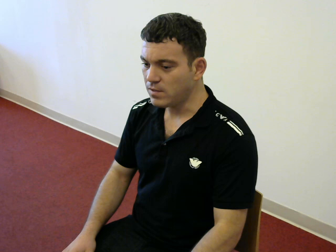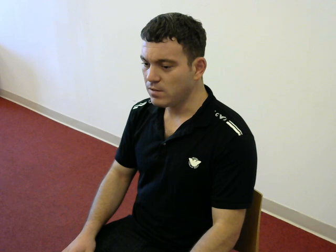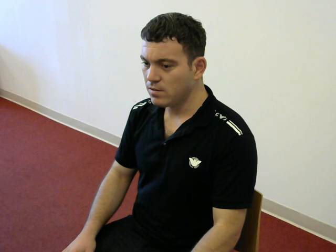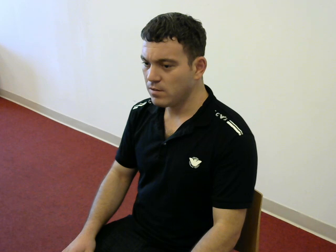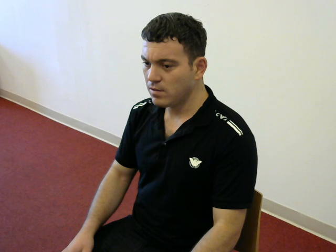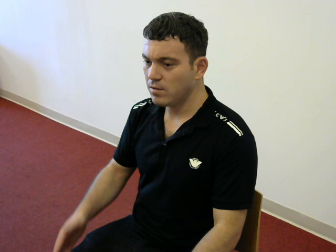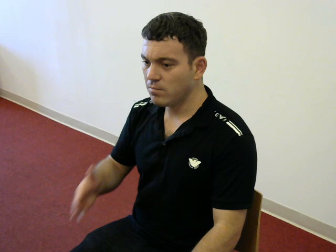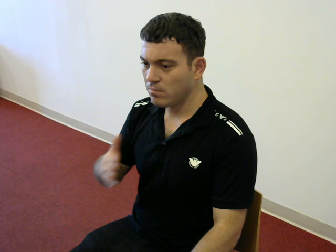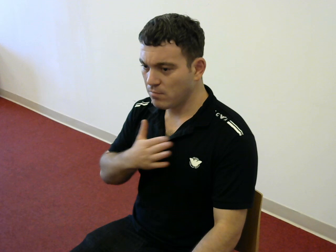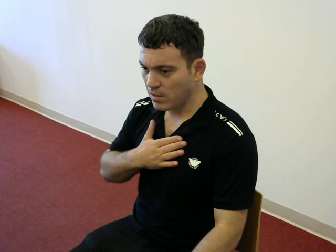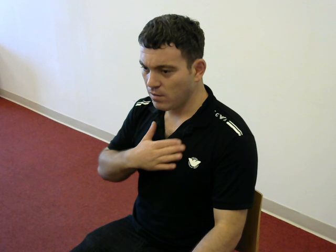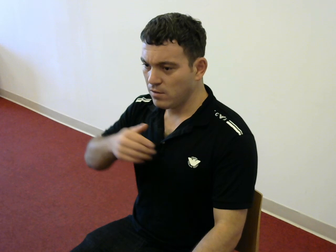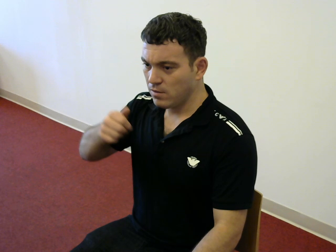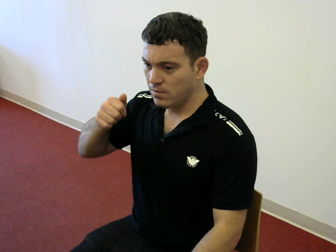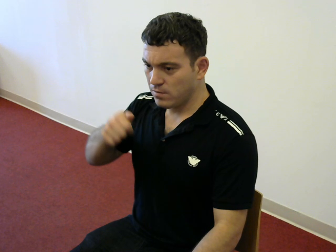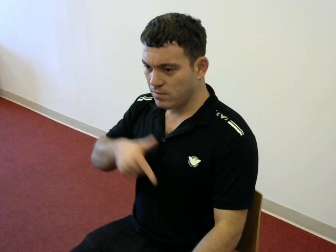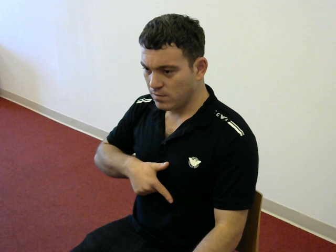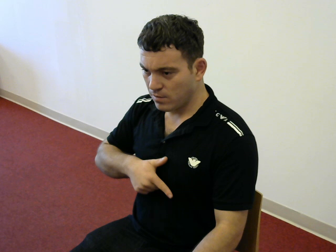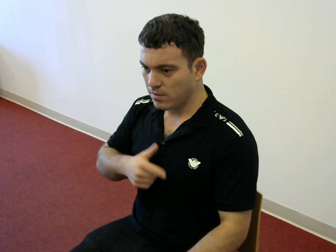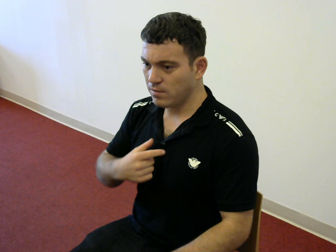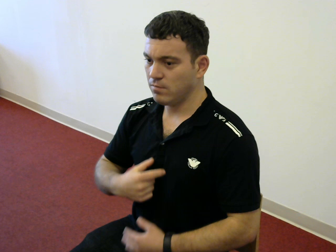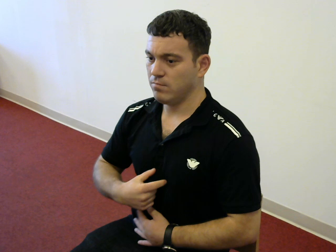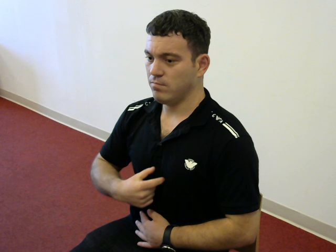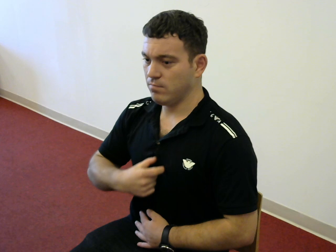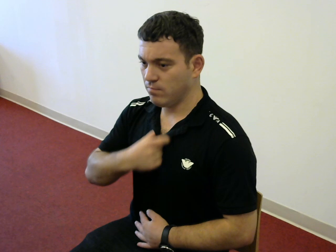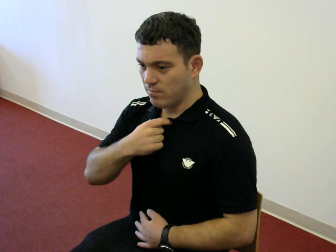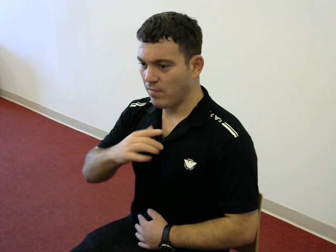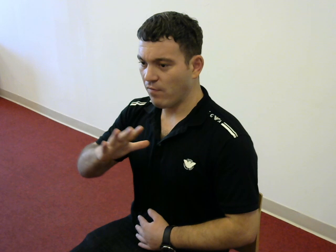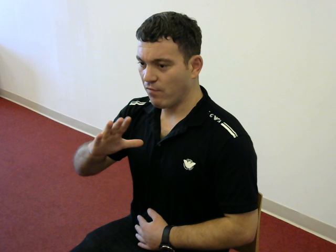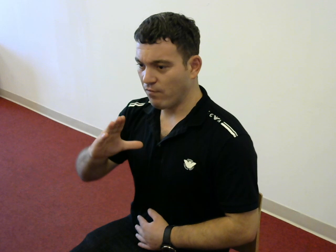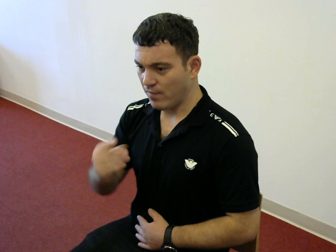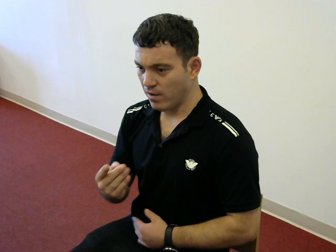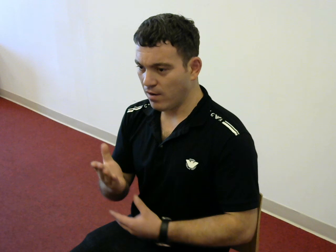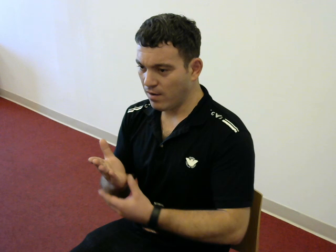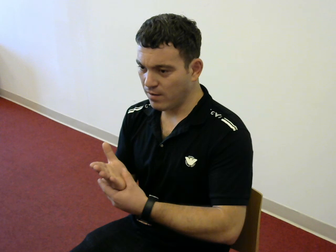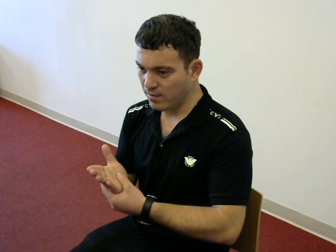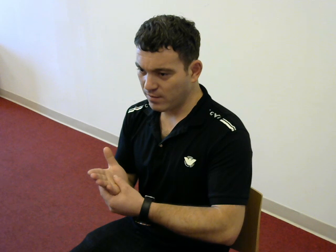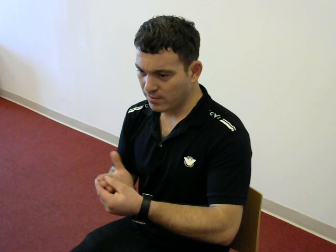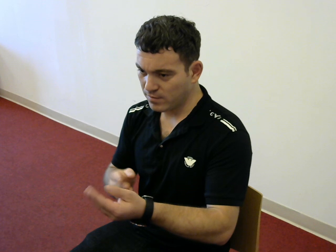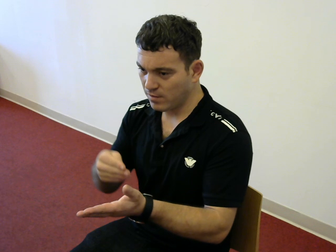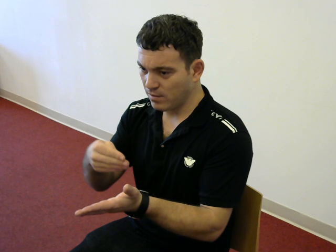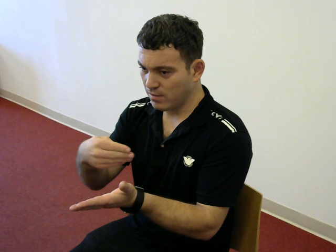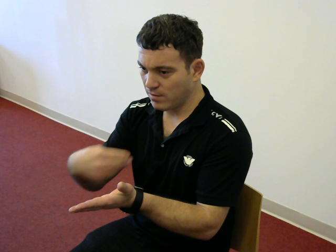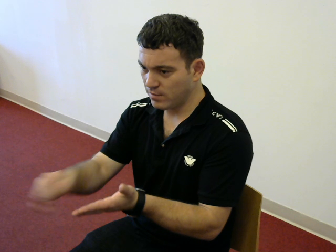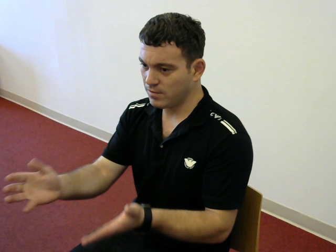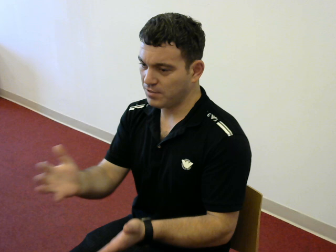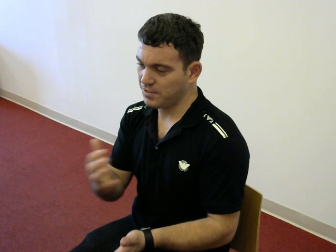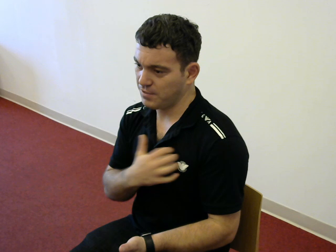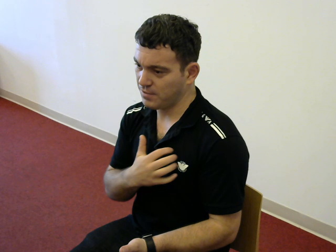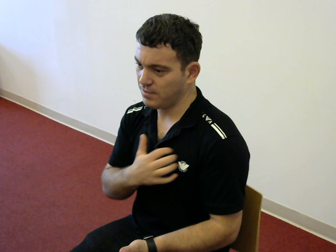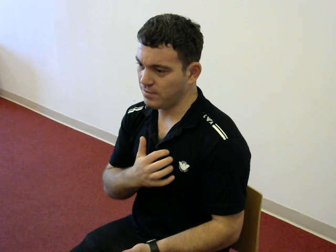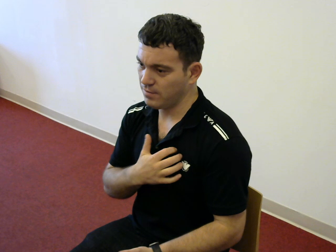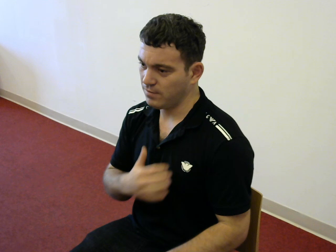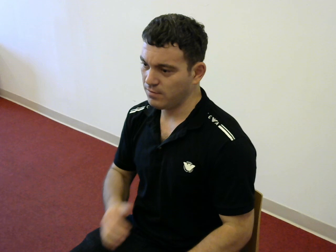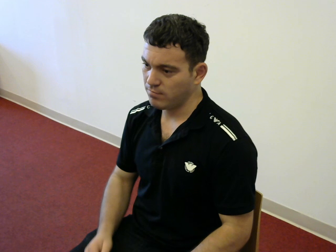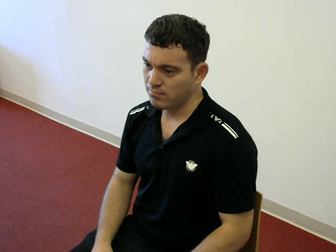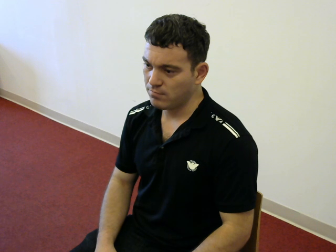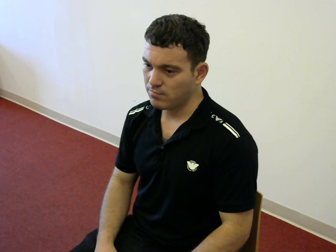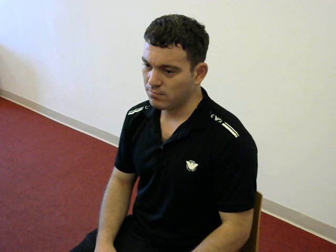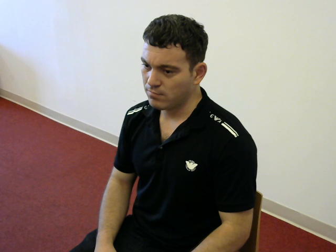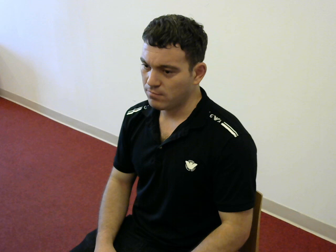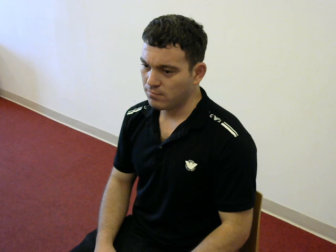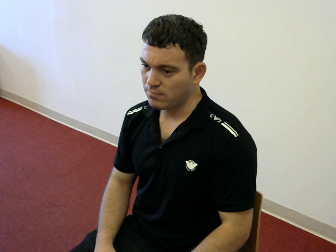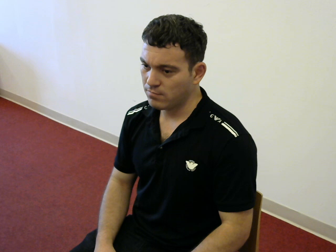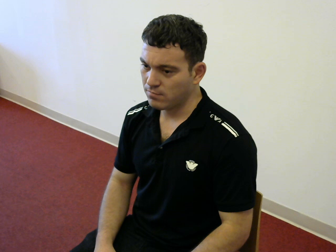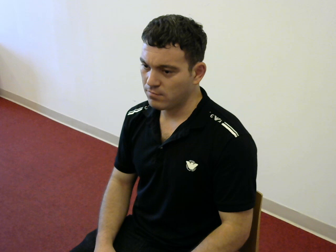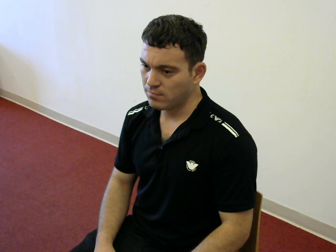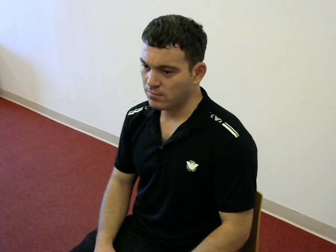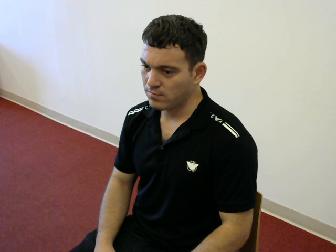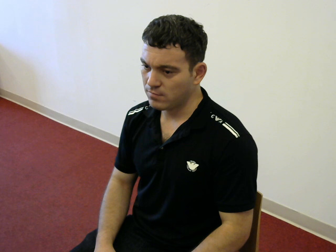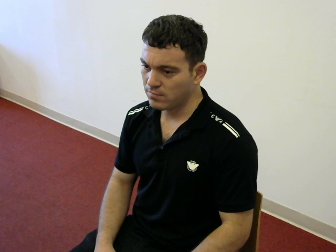Mən kostyum, qalstuk və ayaqqabı almaq istəyirəm